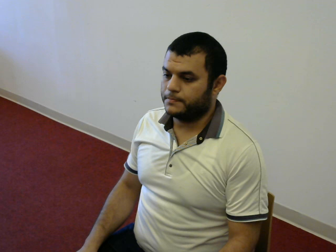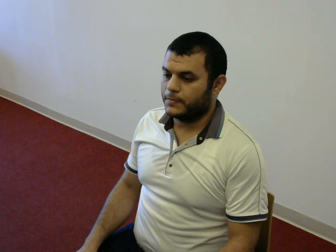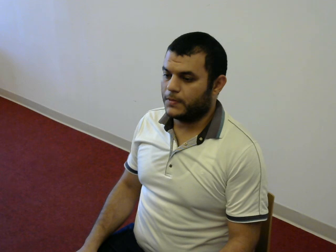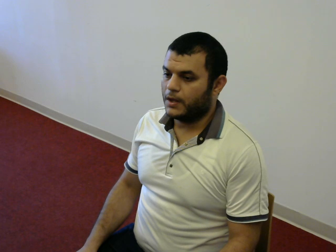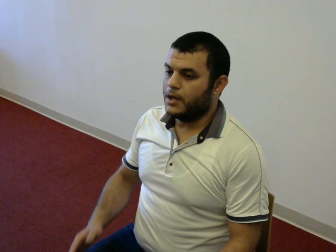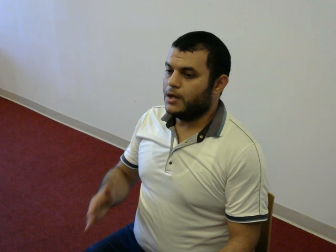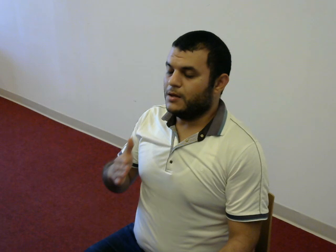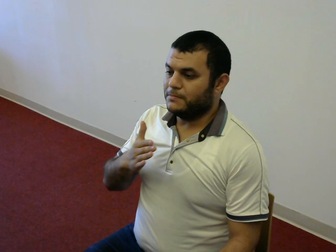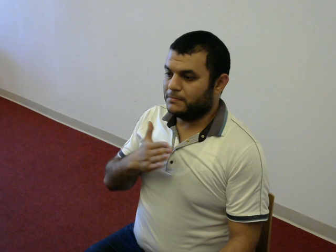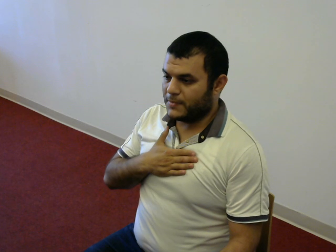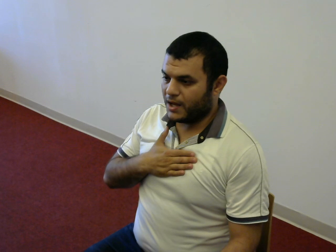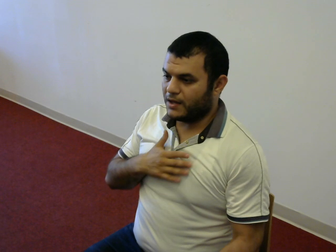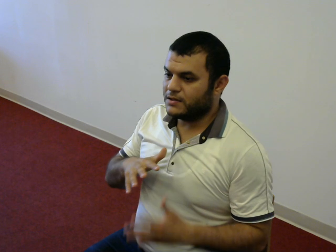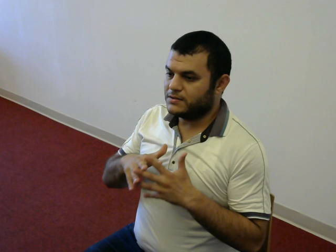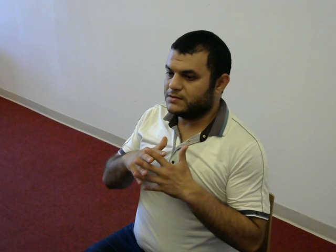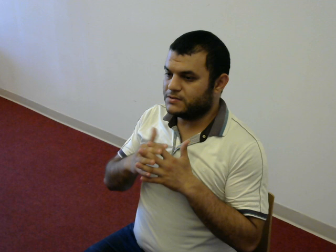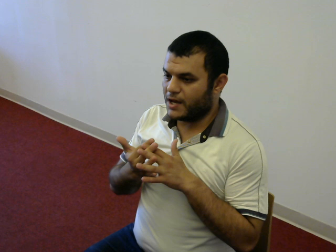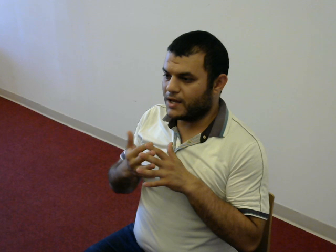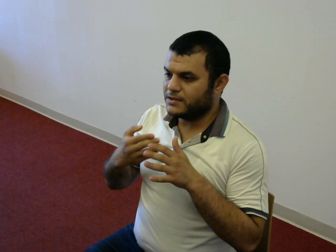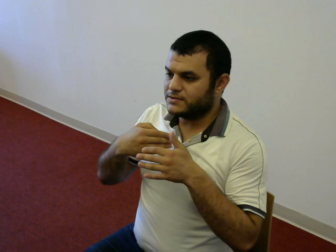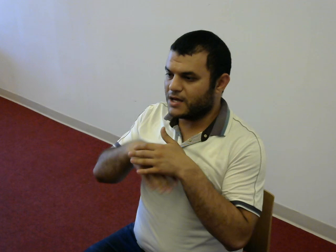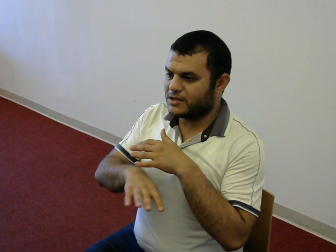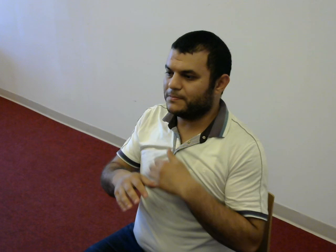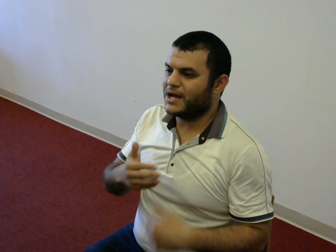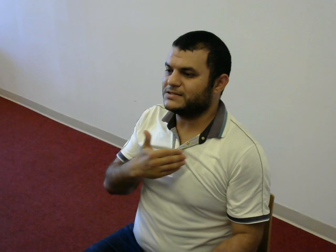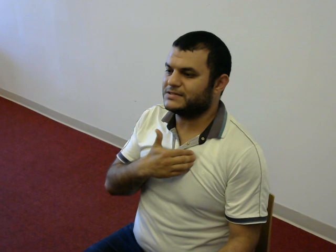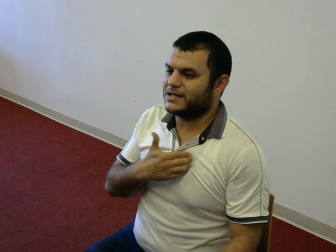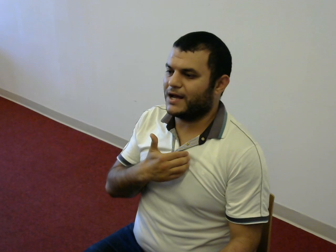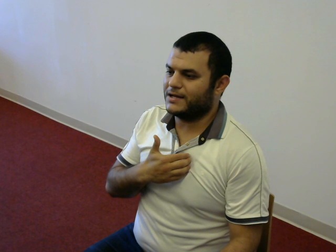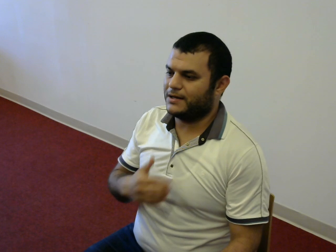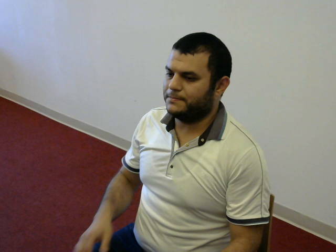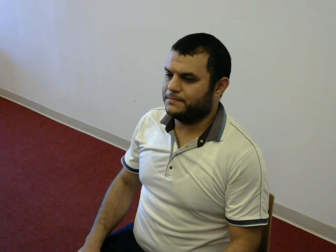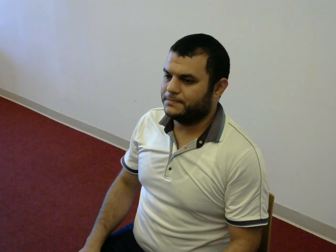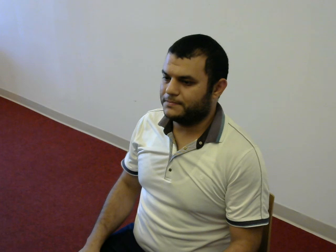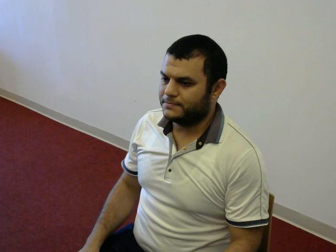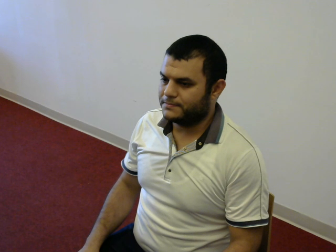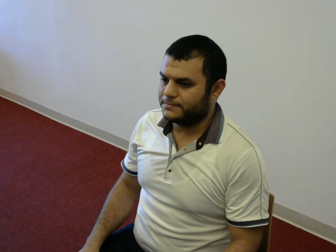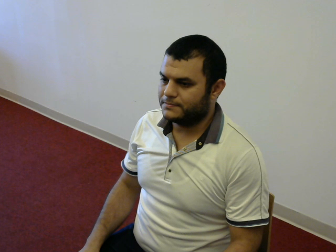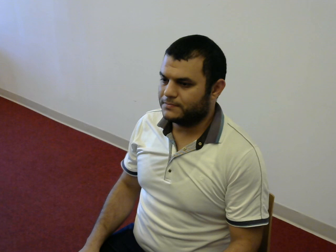Mən kəndə getmək istəyirəm